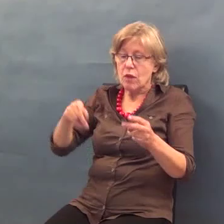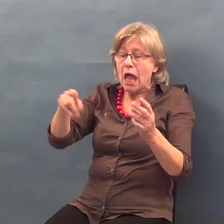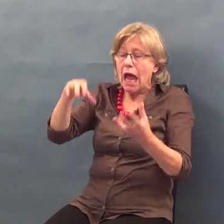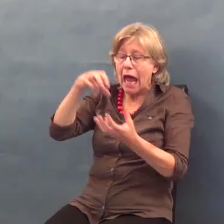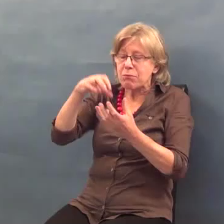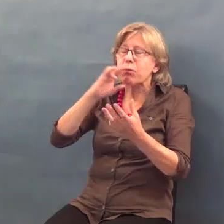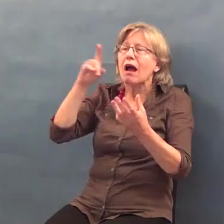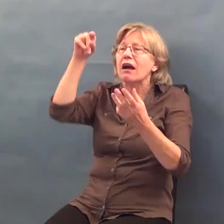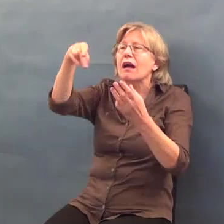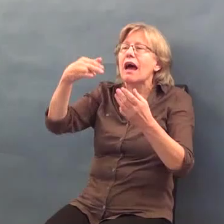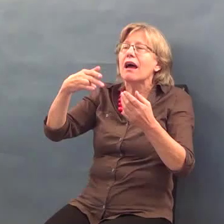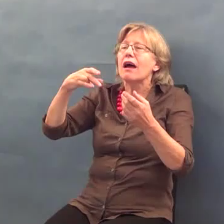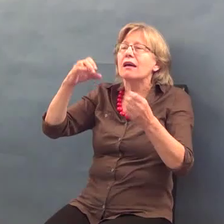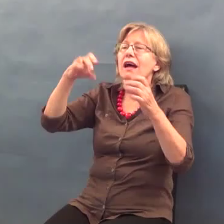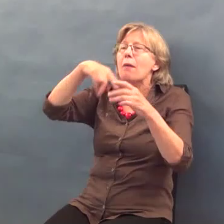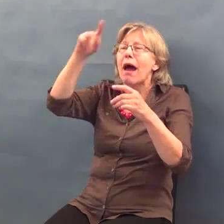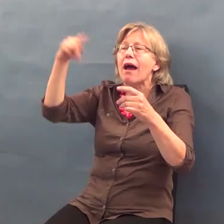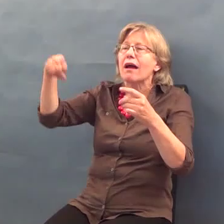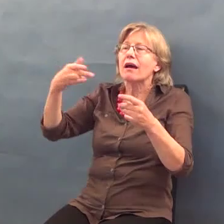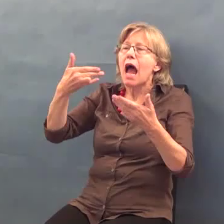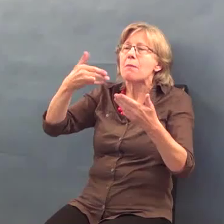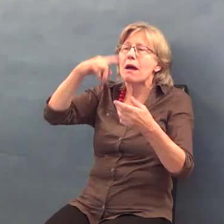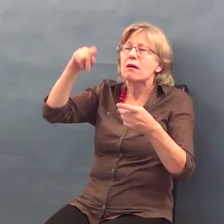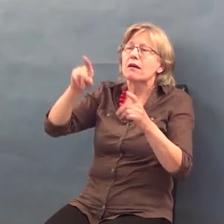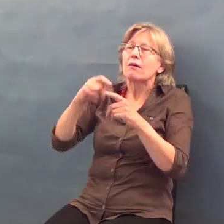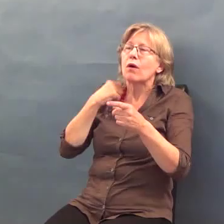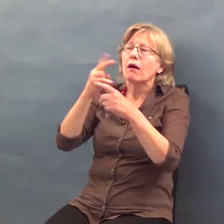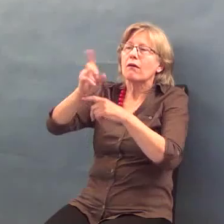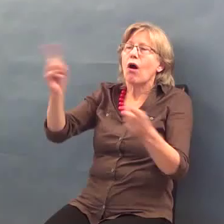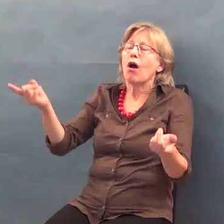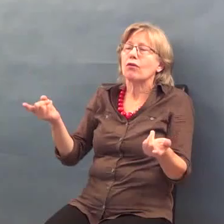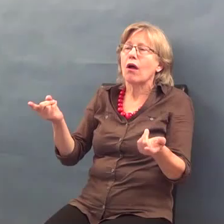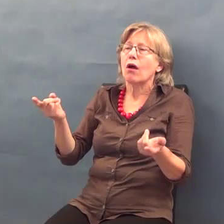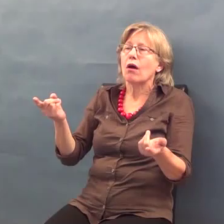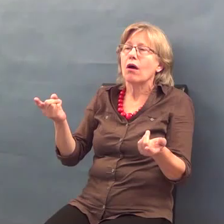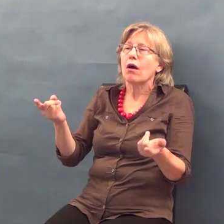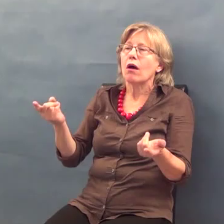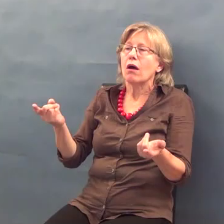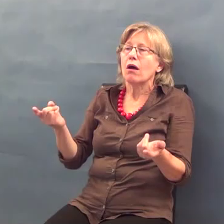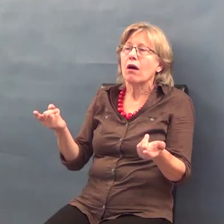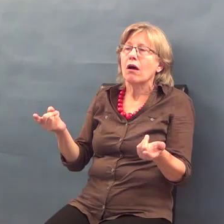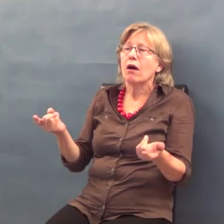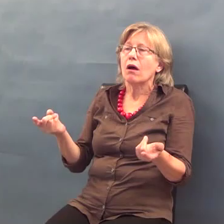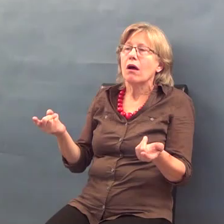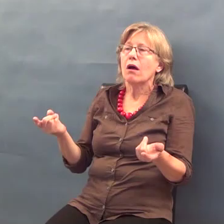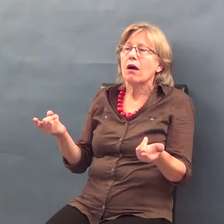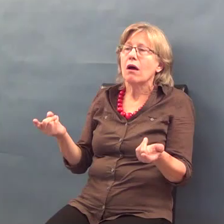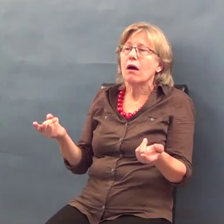Jak hamburger, to może chodzić o McDonald's. Że tam nie wolno wejść z wódką.